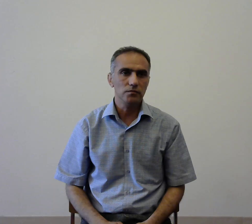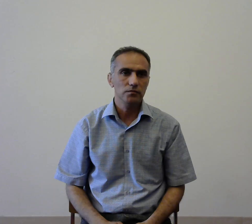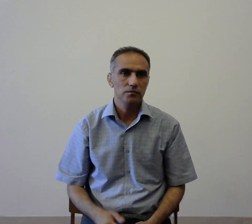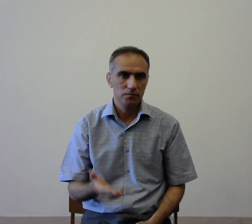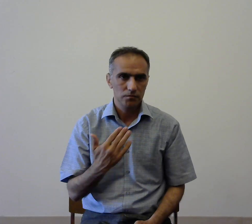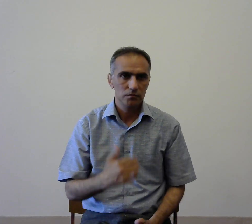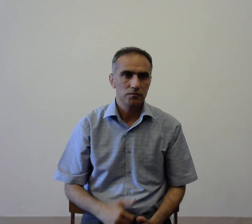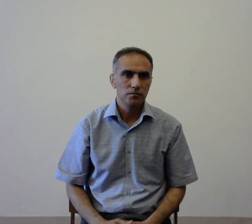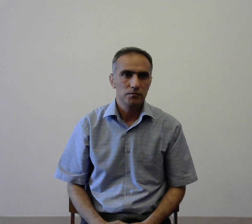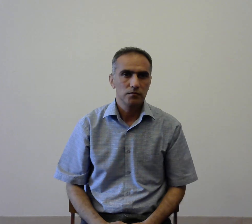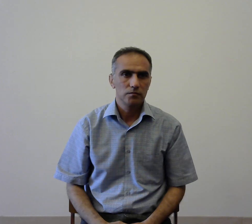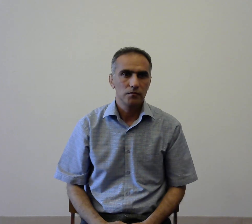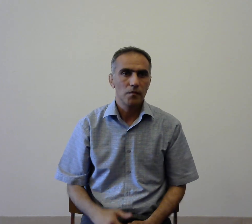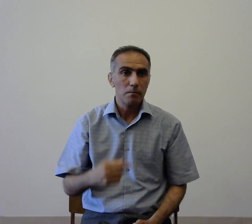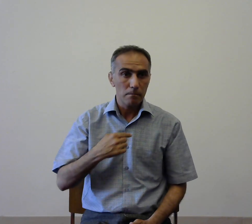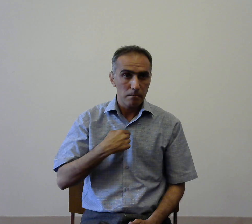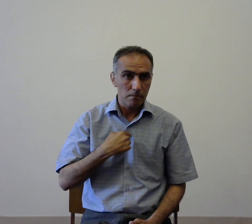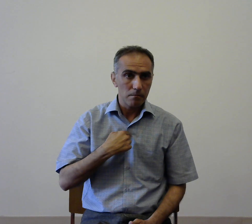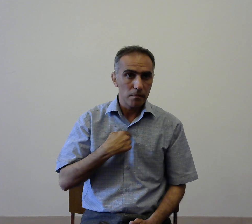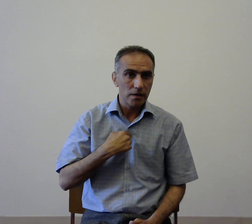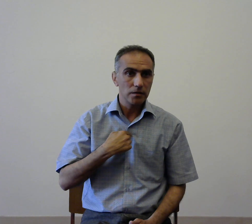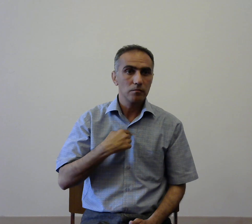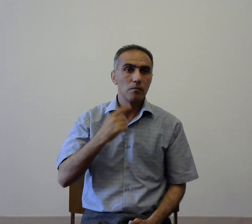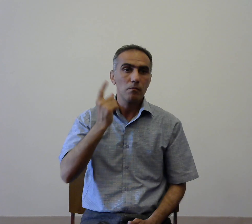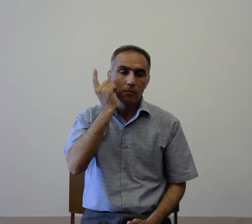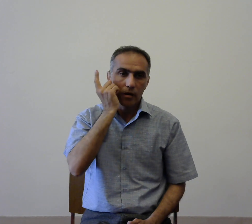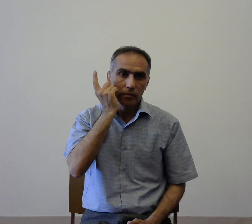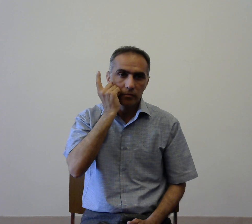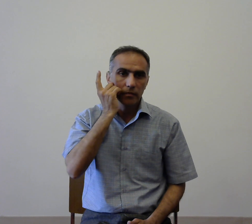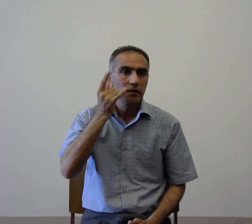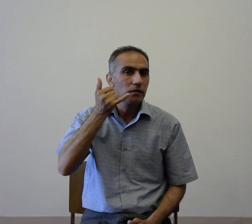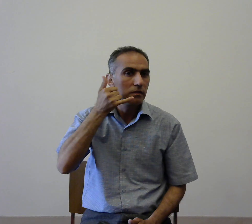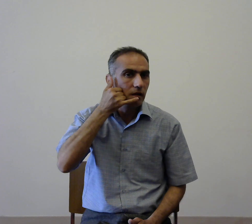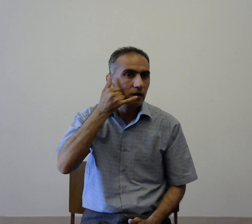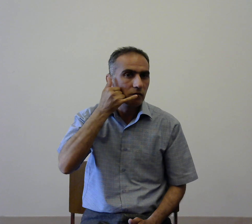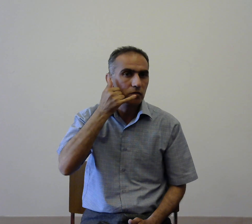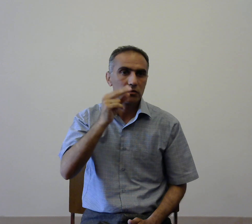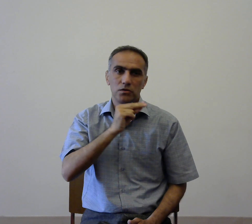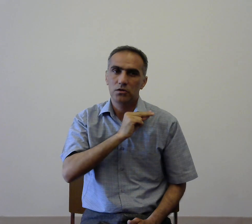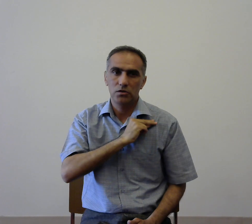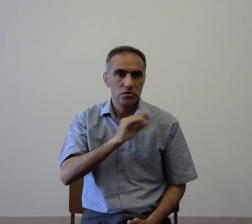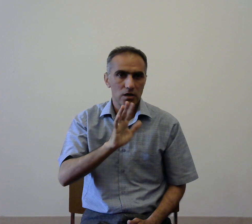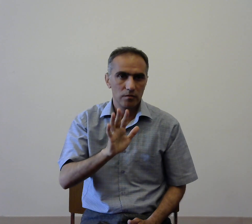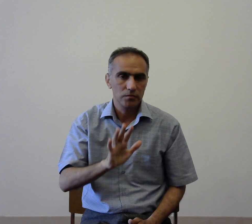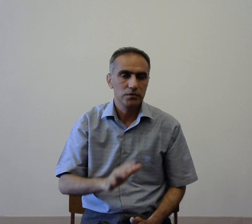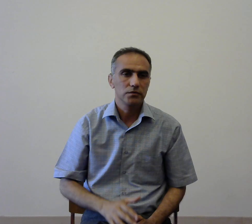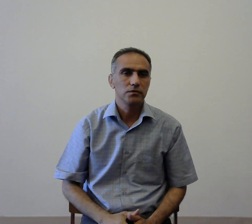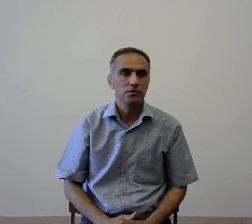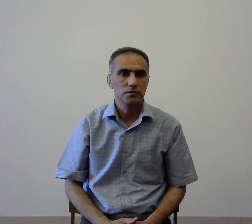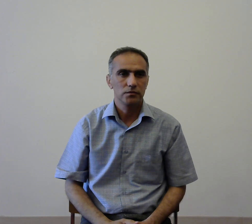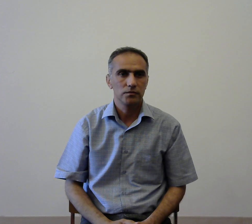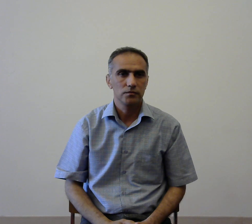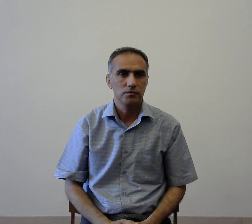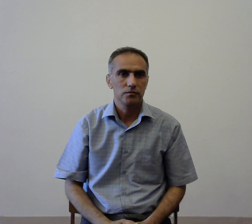Mənim mobil telefonum işləmir